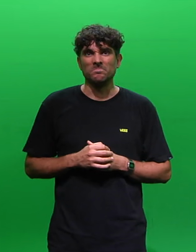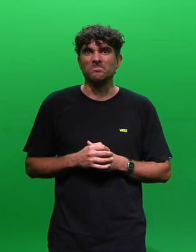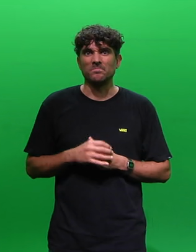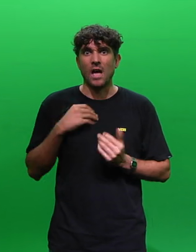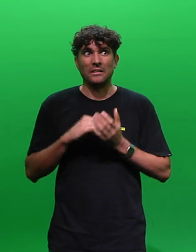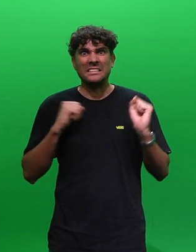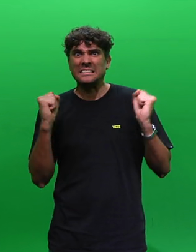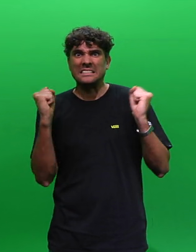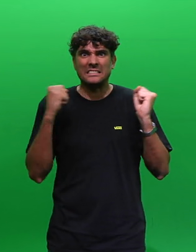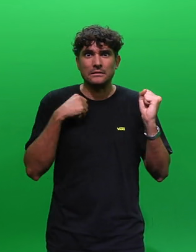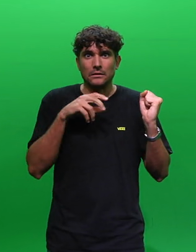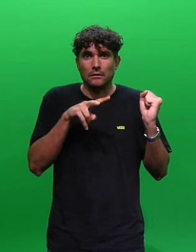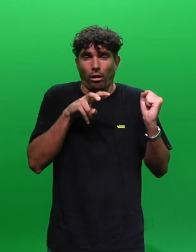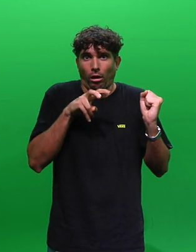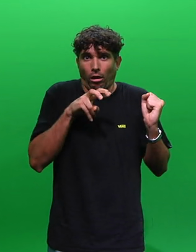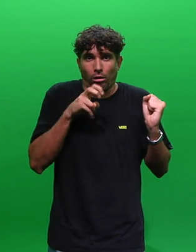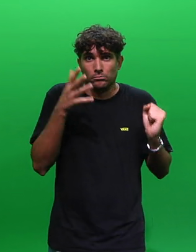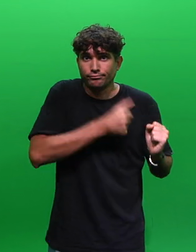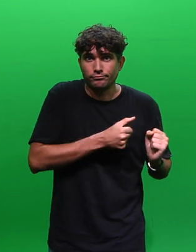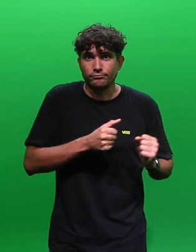Sí, de vegades quan estic estressat no puc respirar.